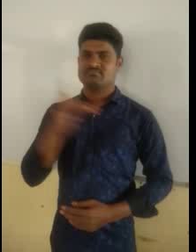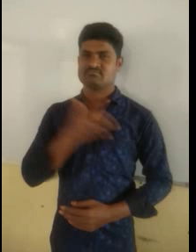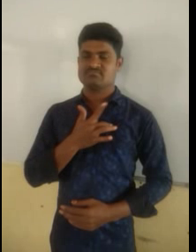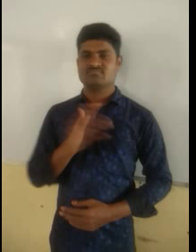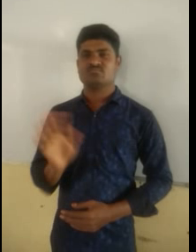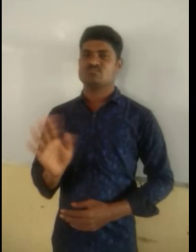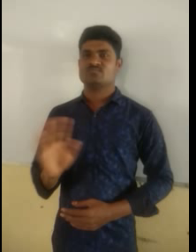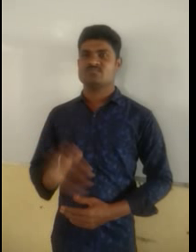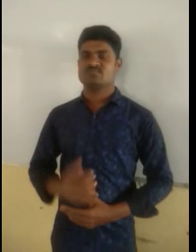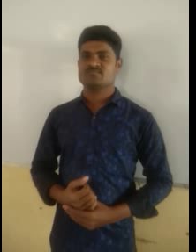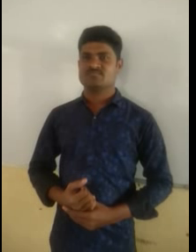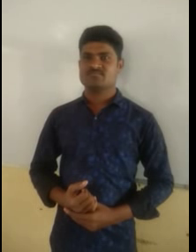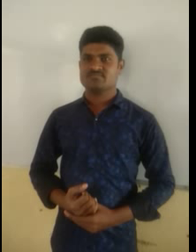do not hurt me